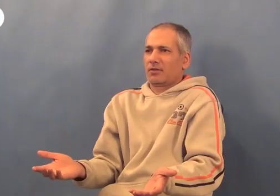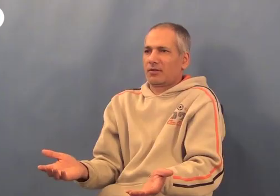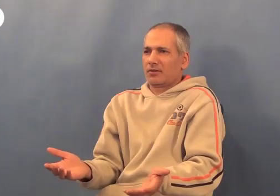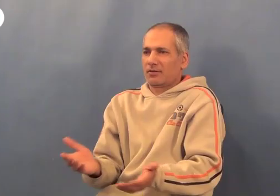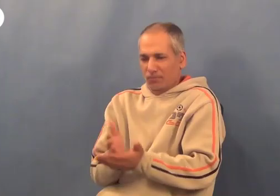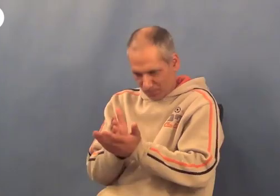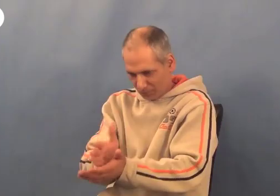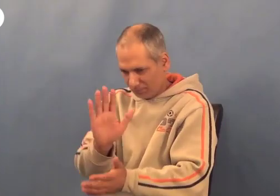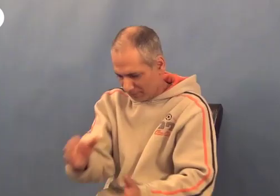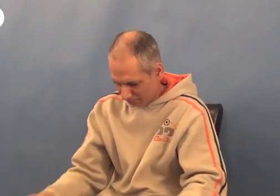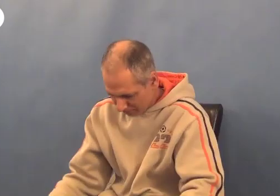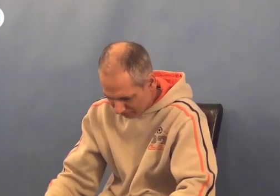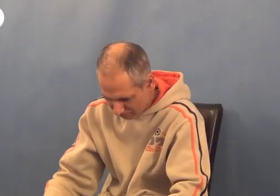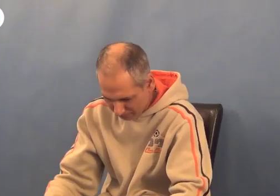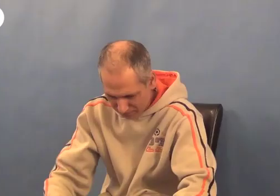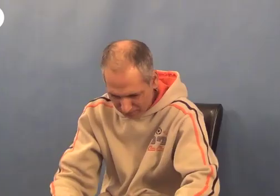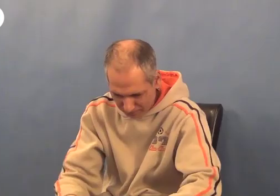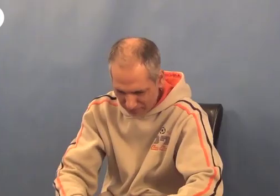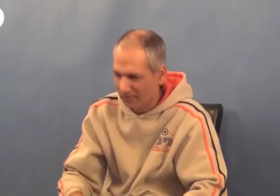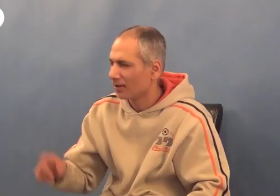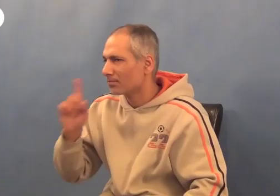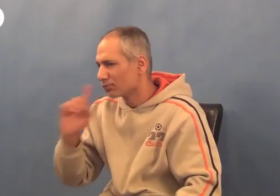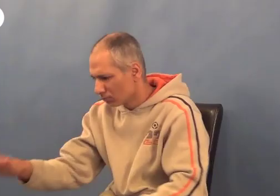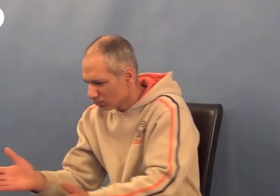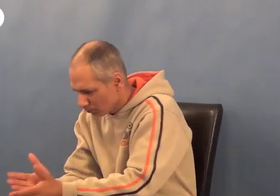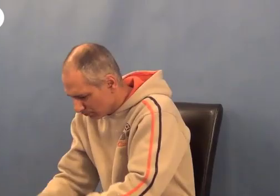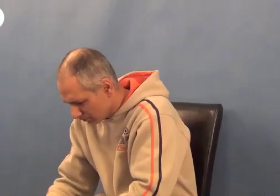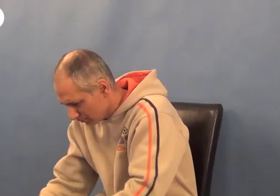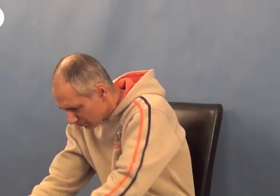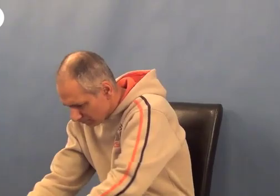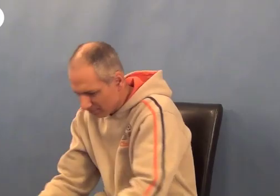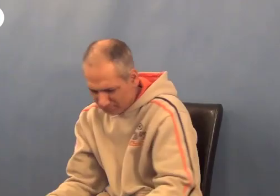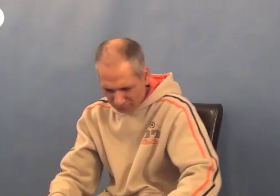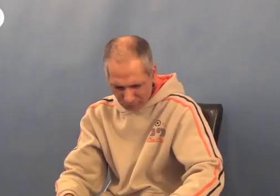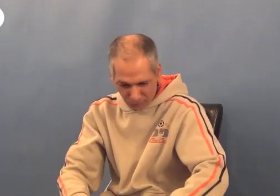Pomagają i zbierają z ziemi, temu chłopakowi też pomagają, zbierają, kończą.